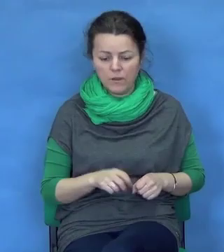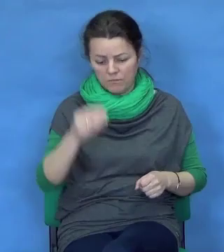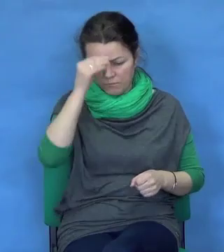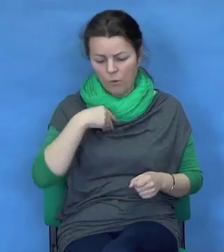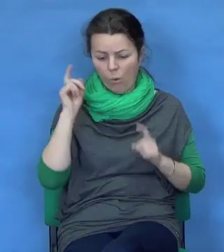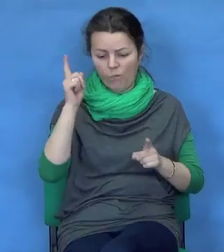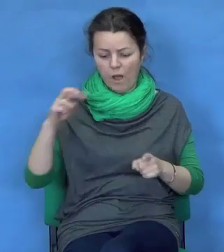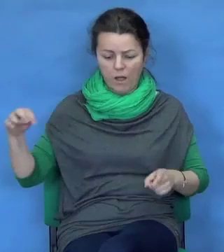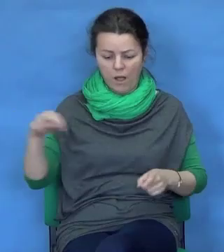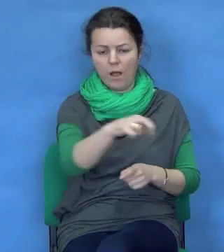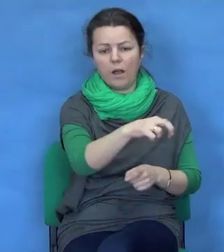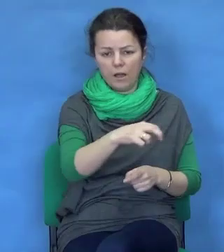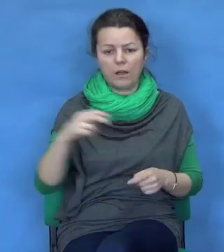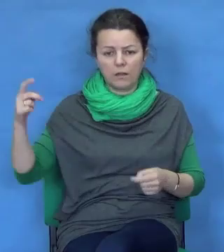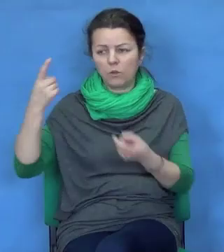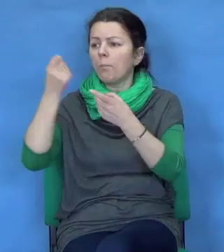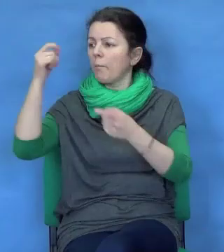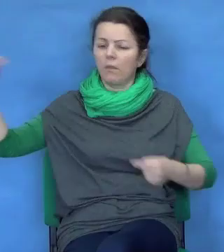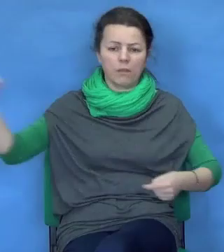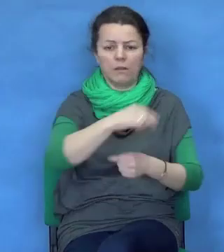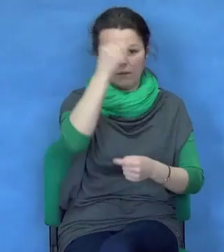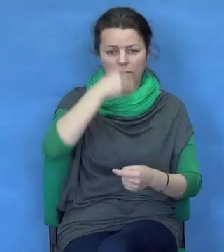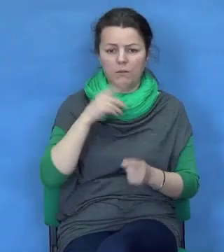Informacja dla przechodzących.